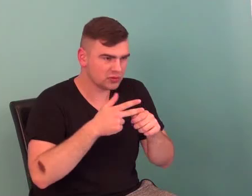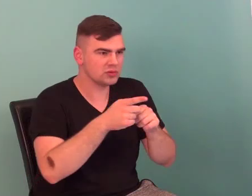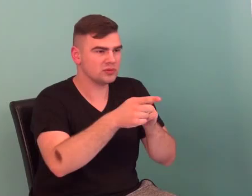A ty.